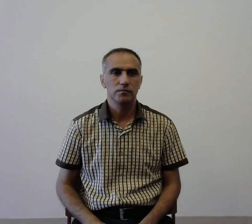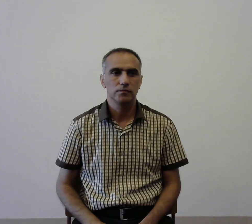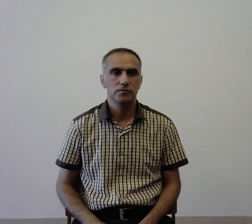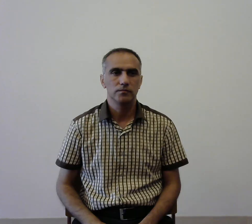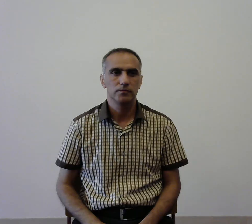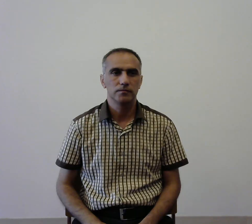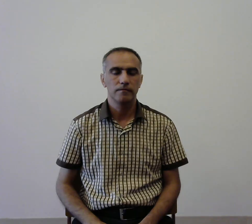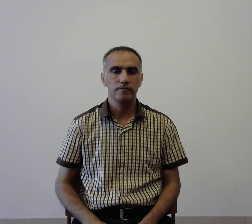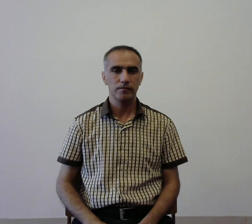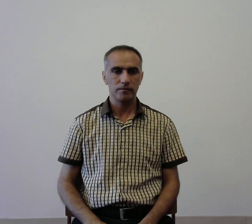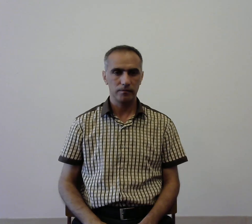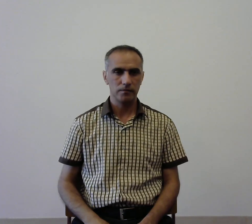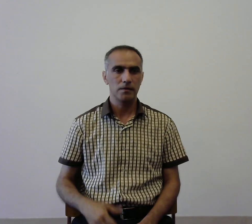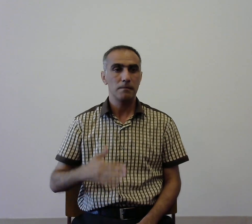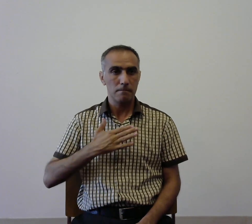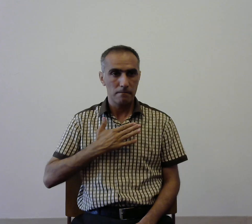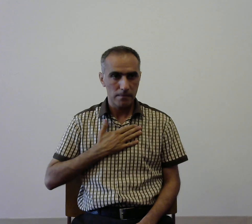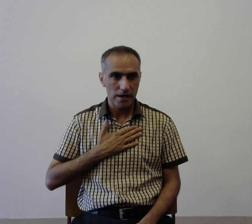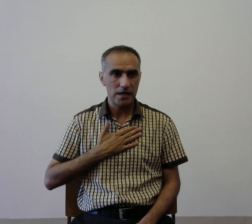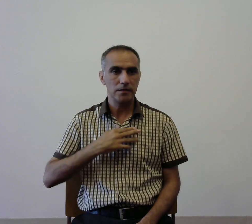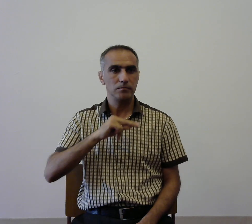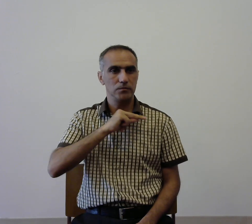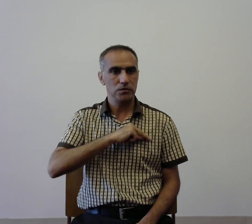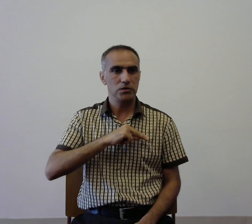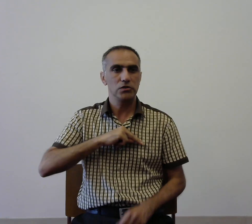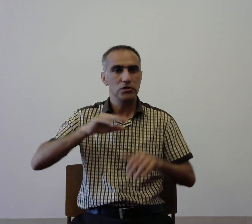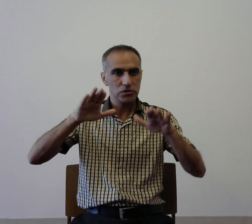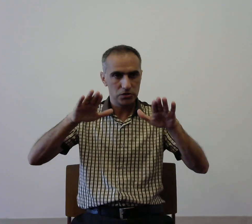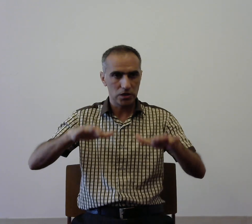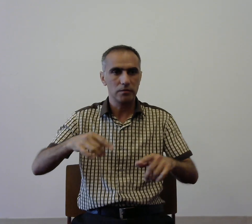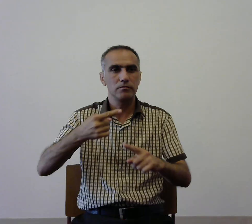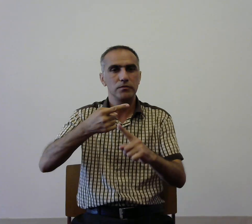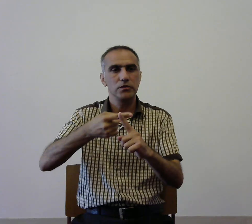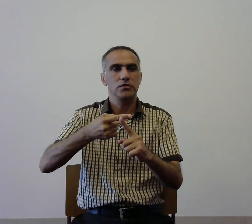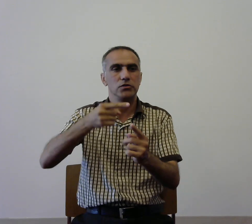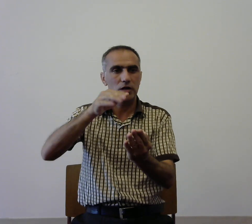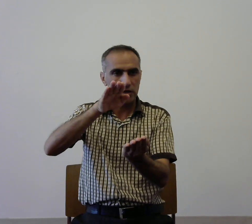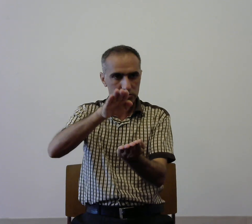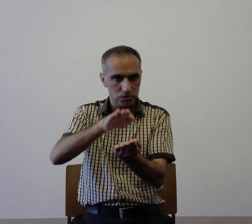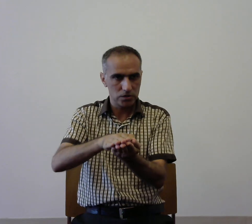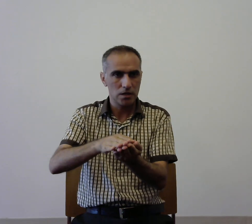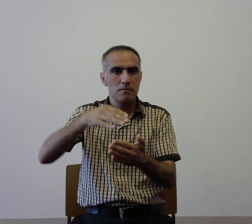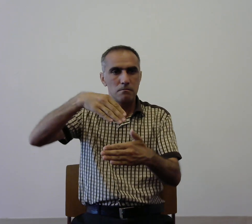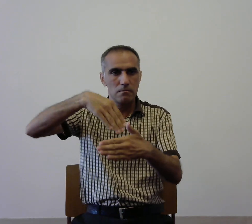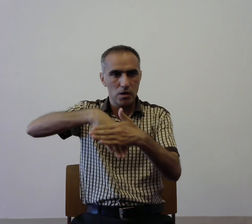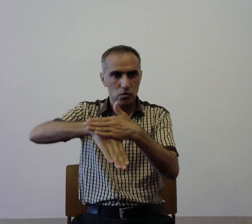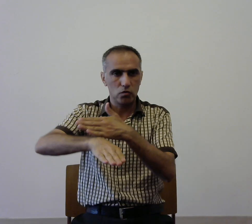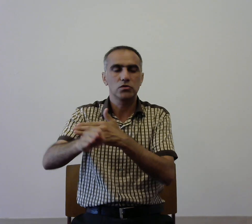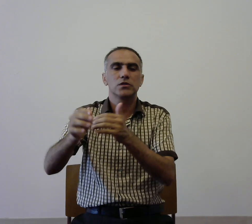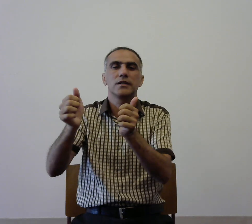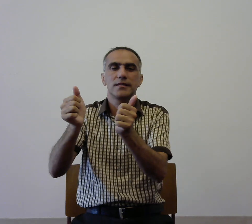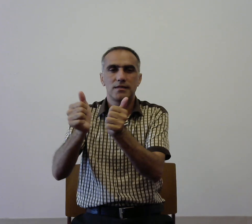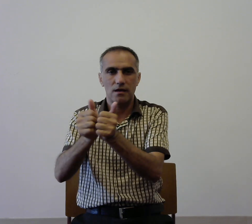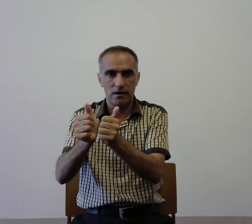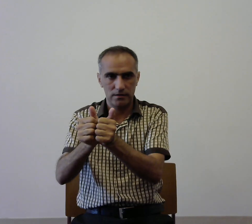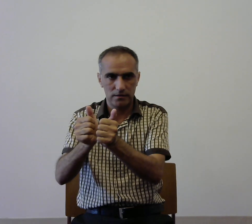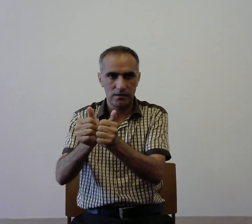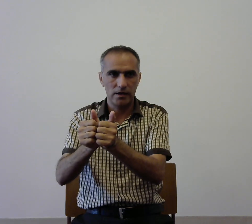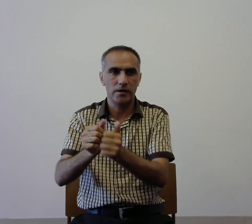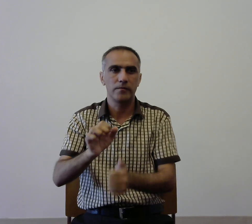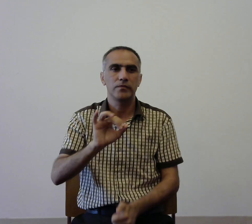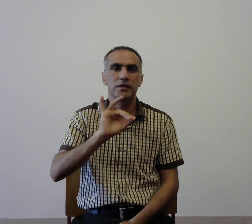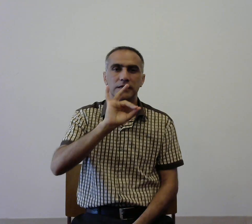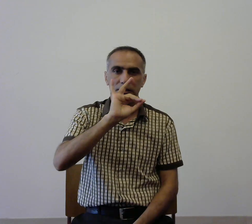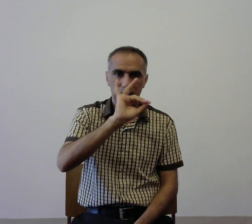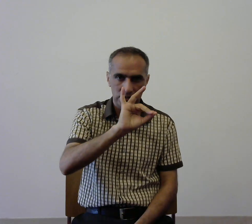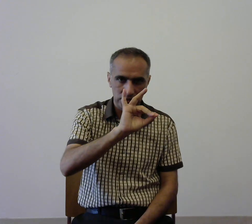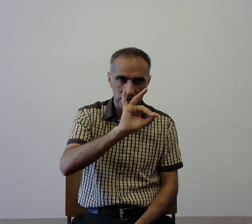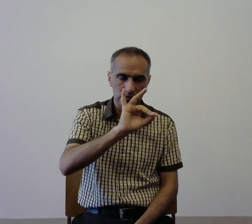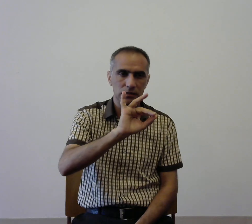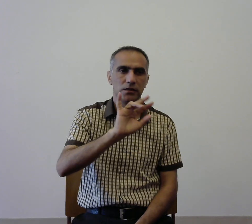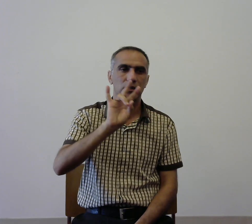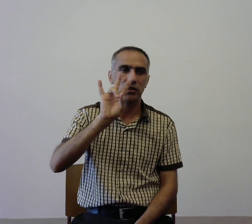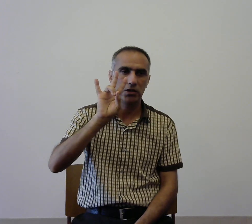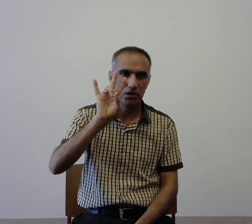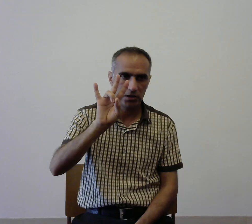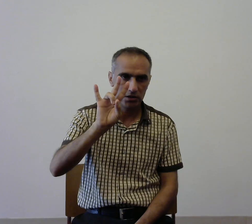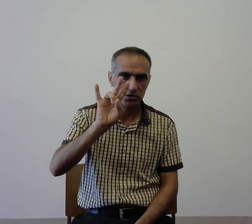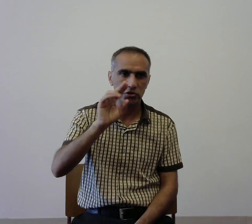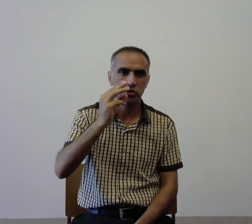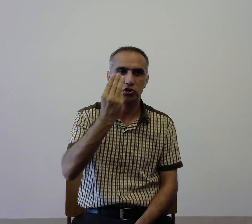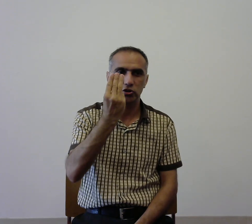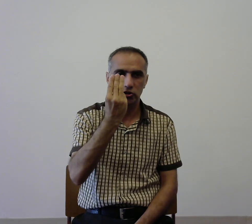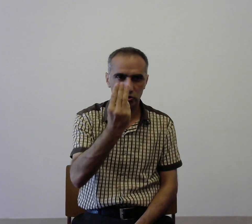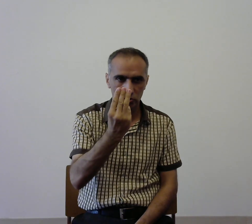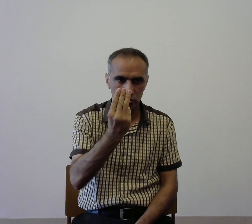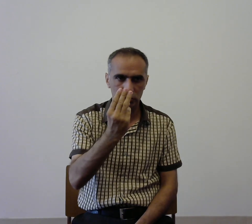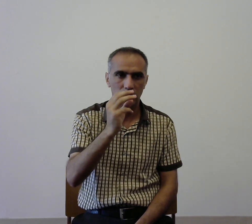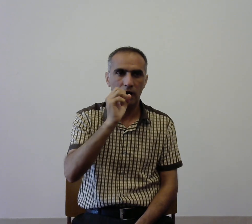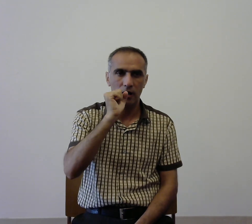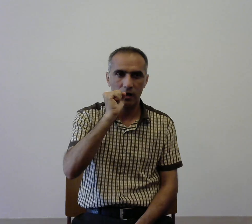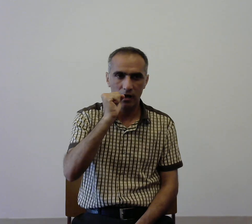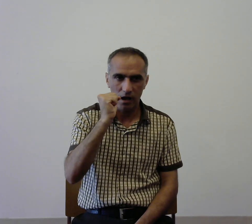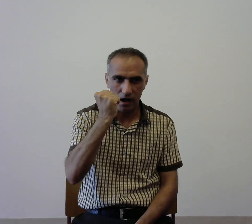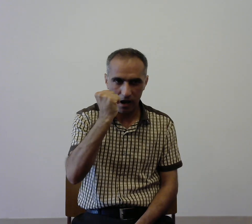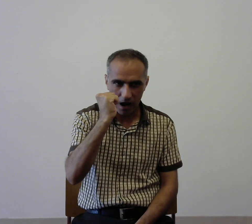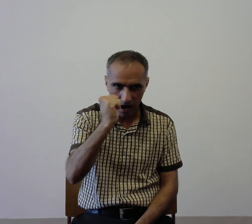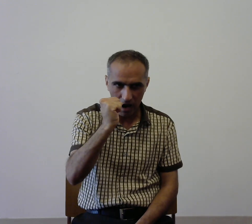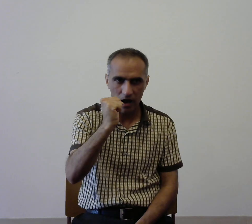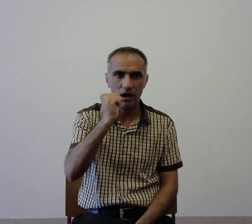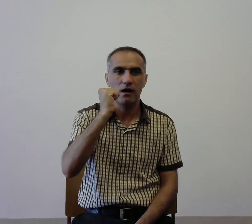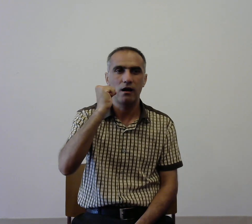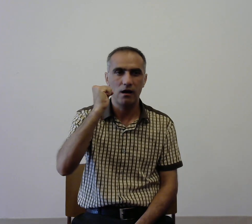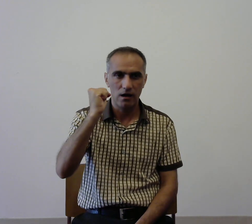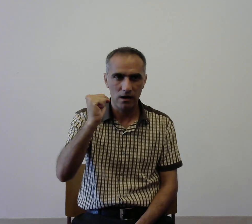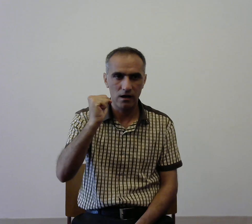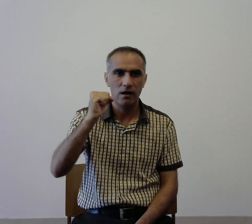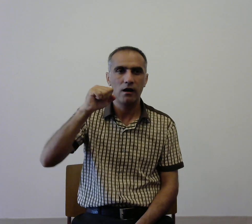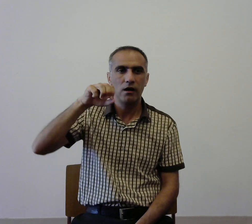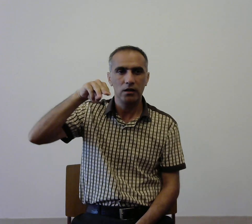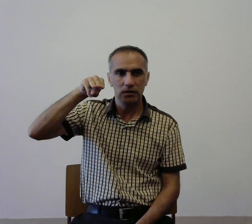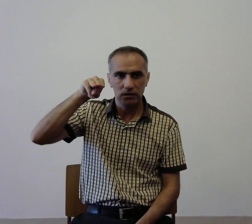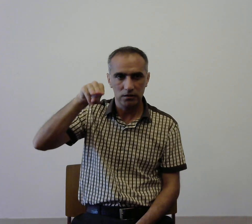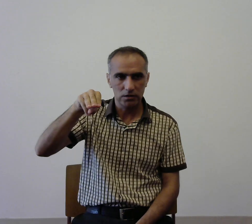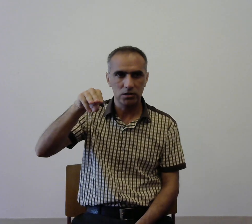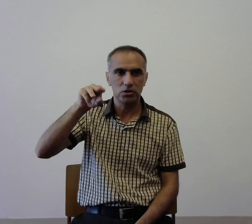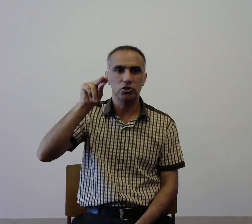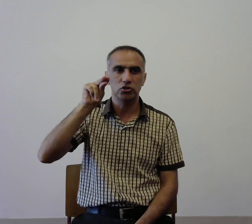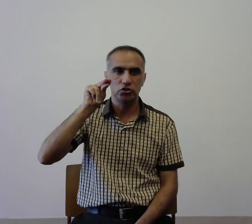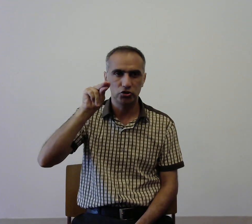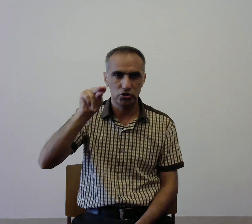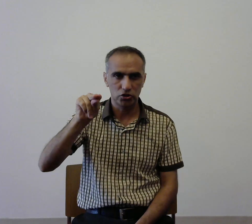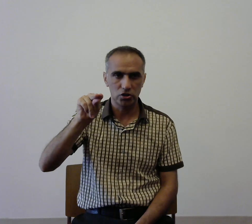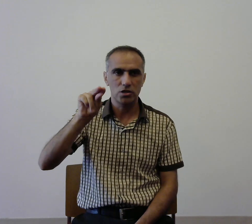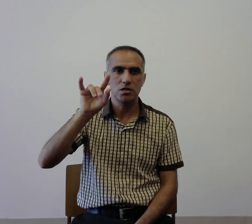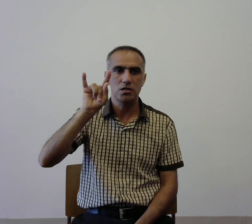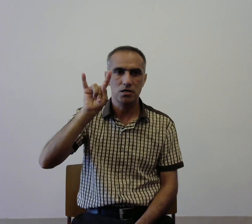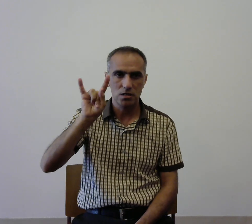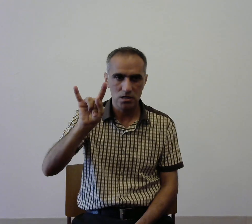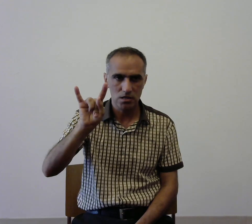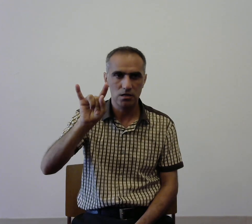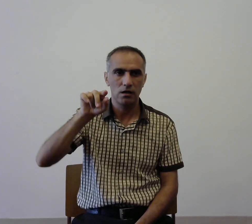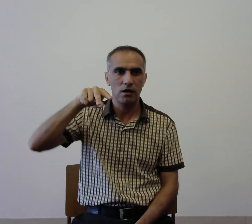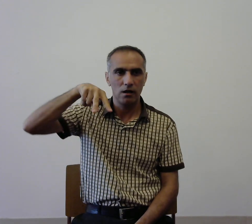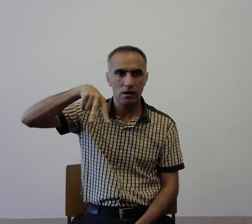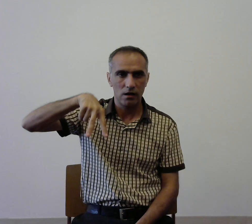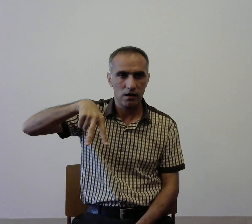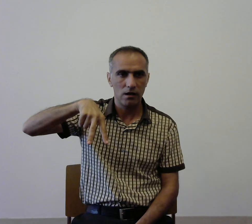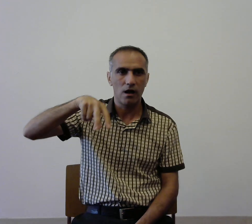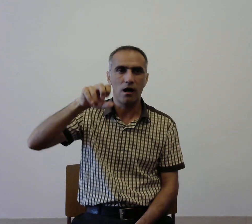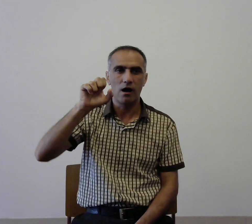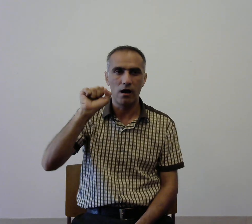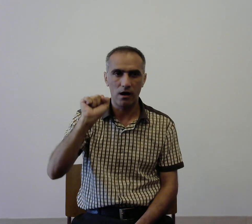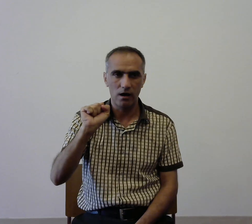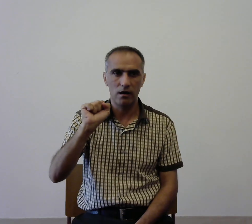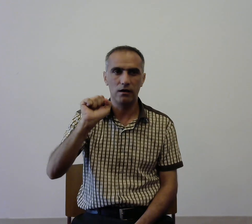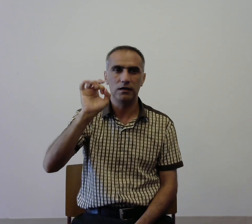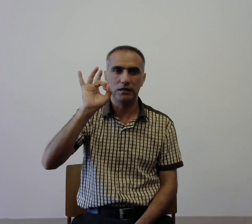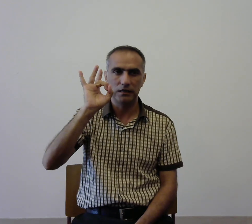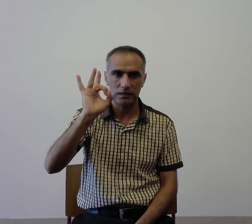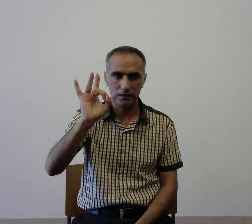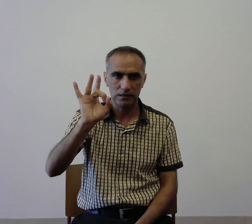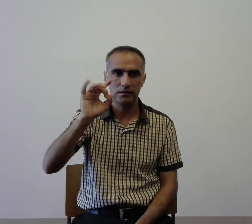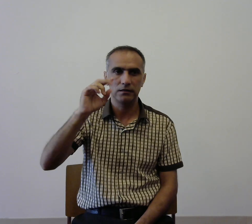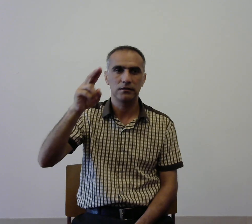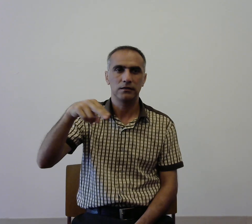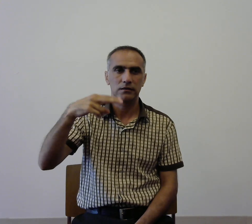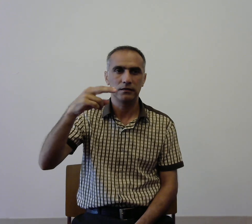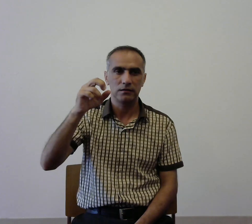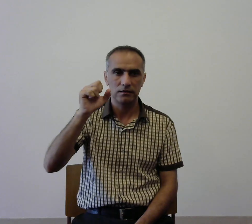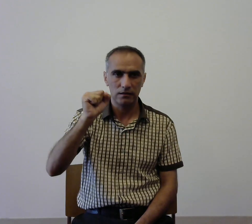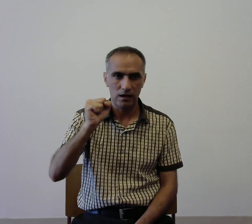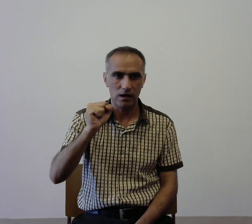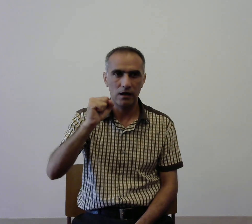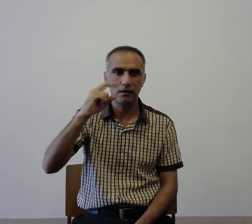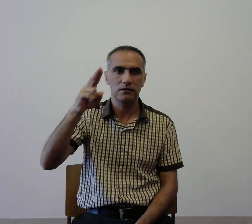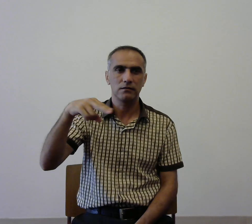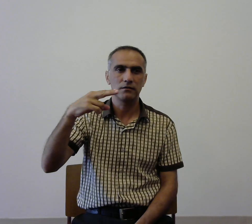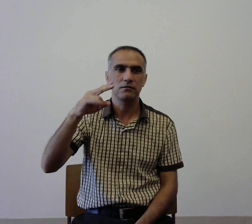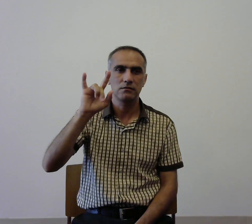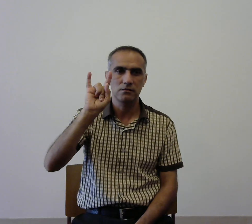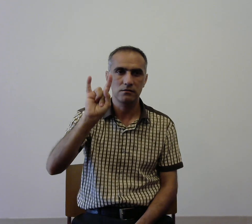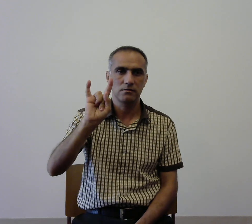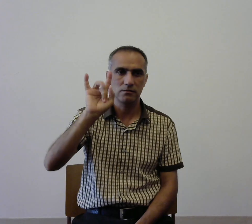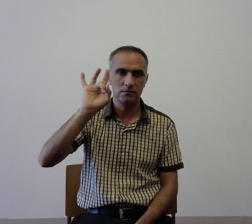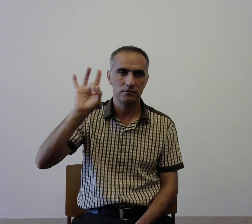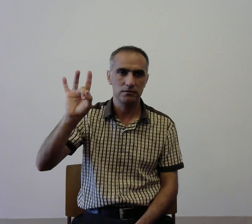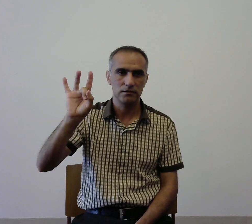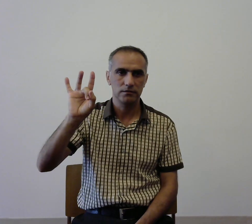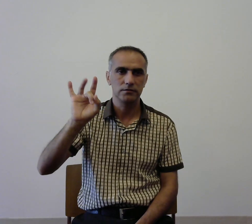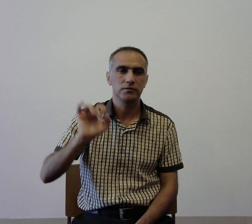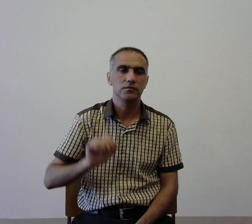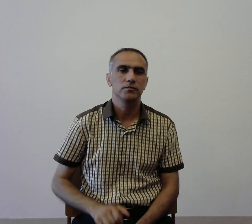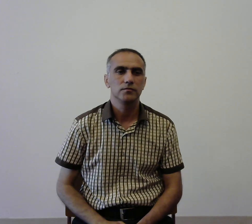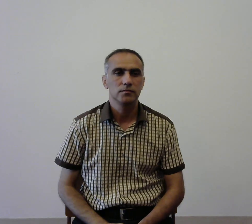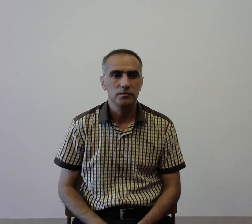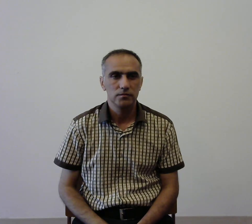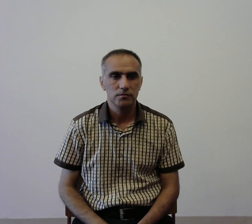Mənim iş yerim İnşaatçılar metrosunun yanındadadır